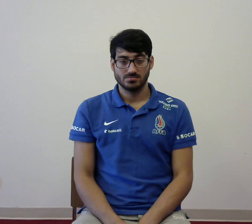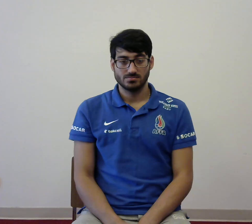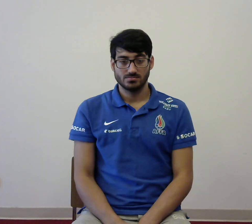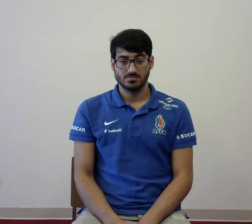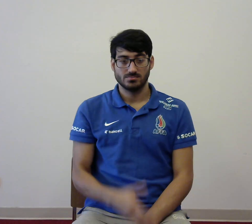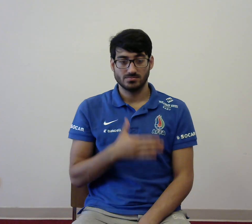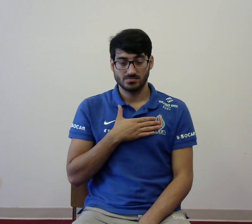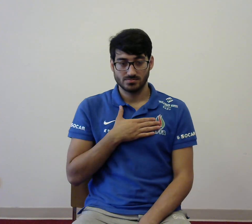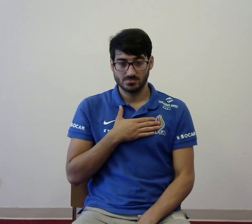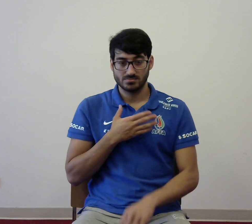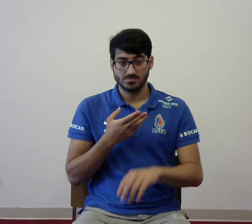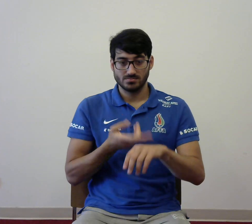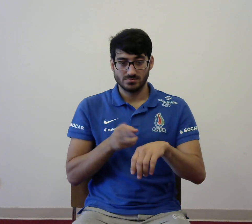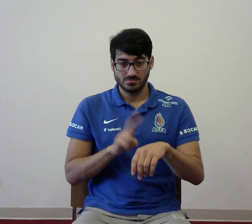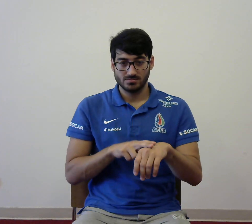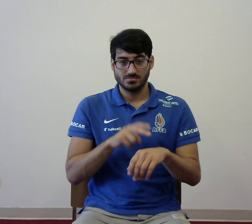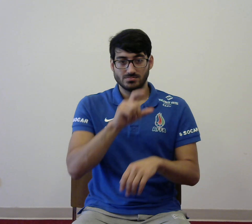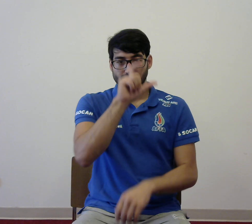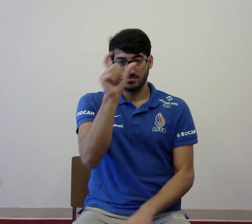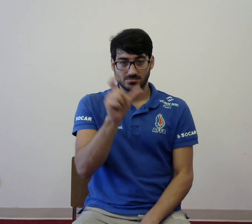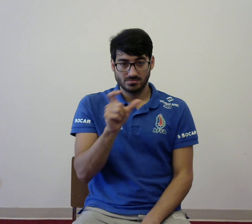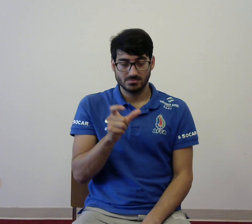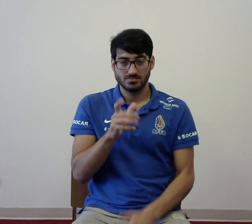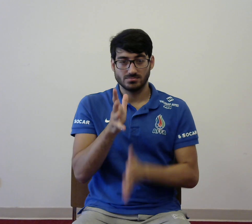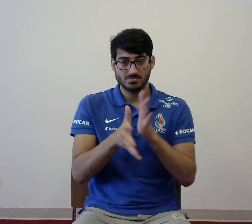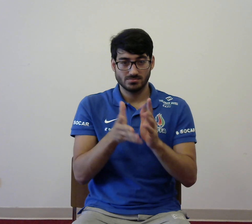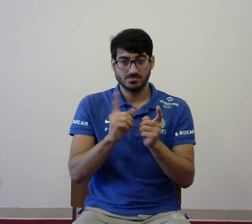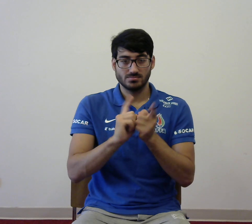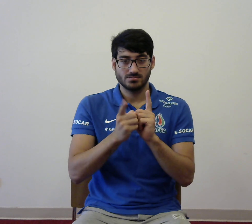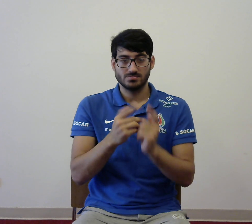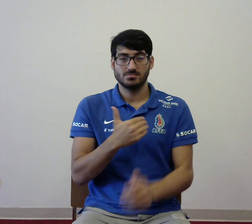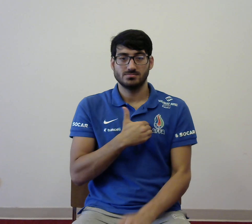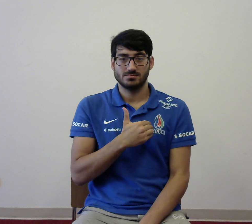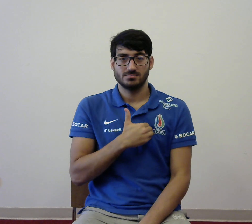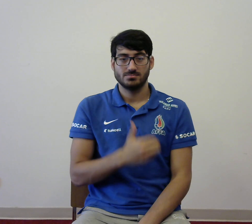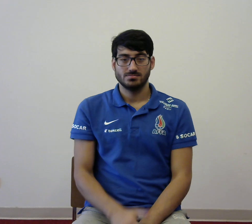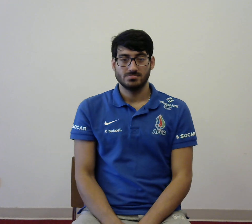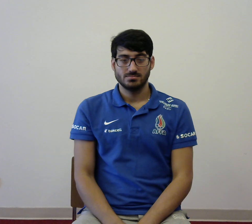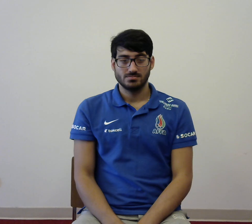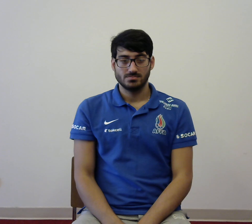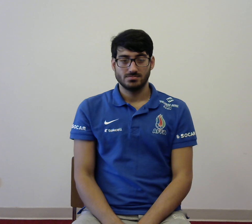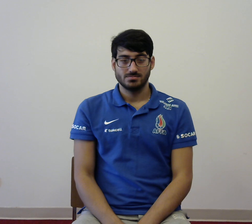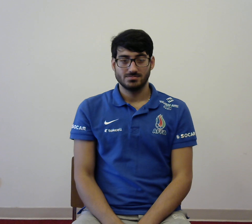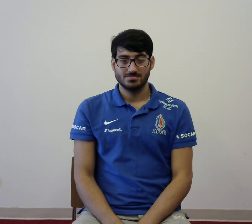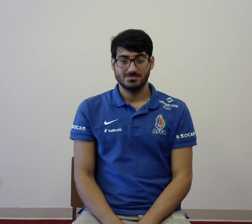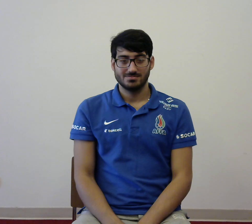Mən bu əsərin surdotərcüməsini istəyirəm